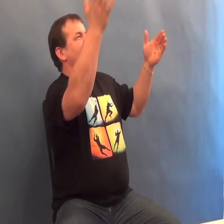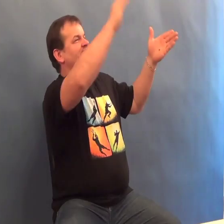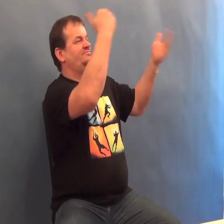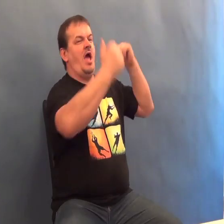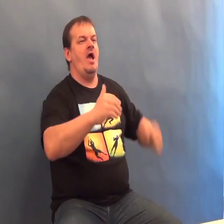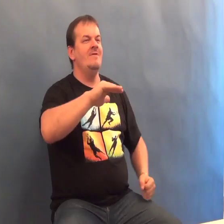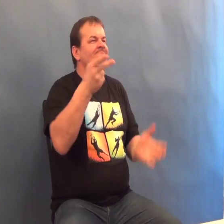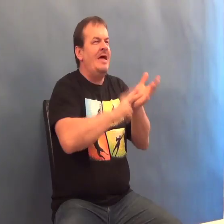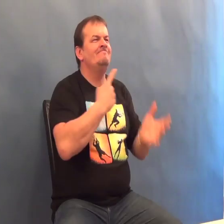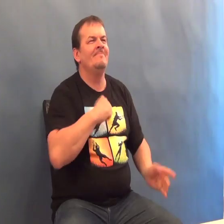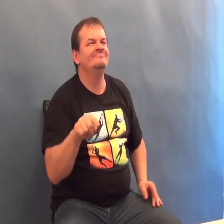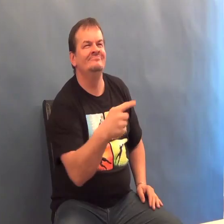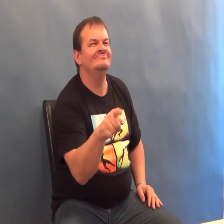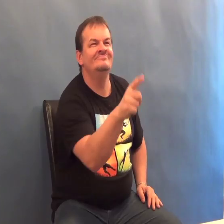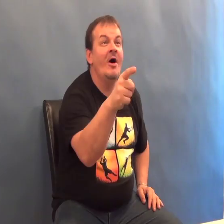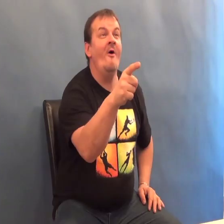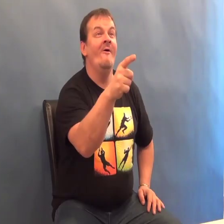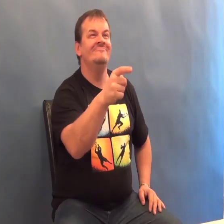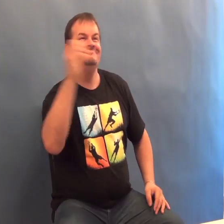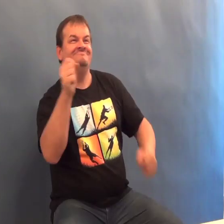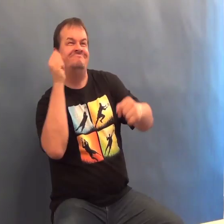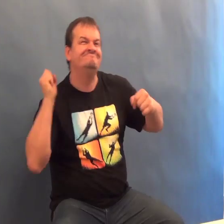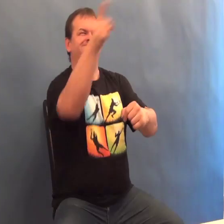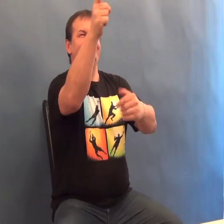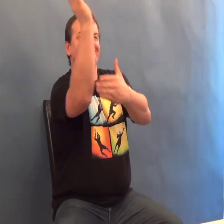A ten mały po raz drugi chce powtórzyć, idzie, zauważa i rozbija okno.